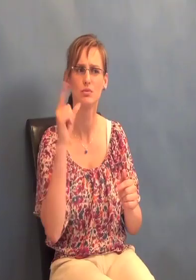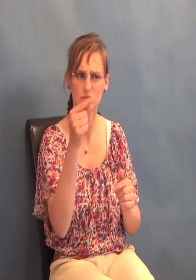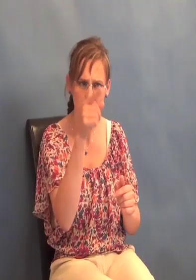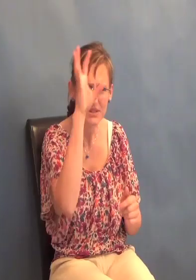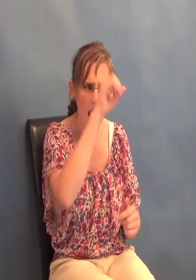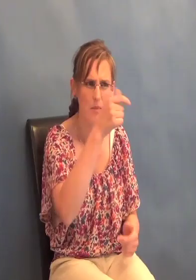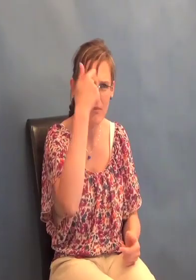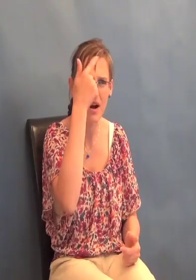Zapomniałaś?